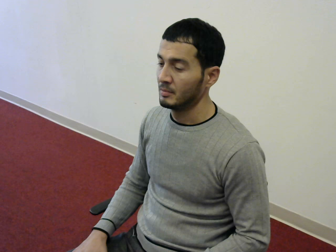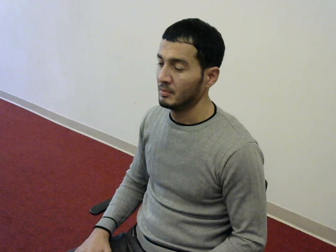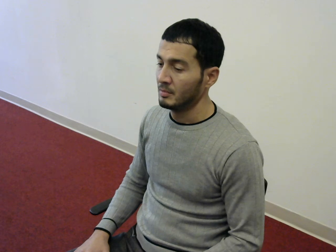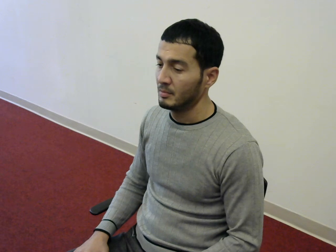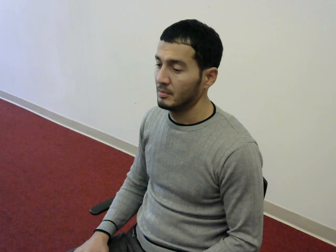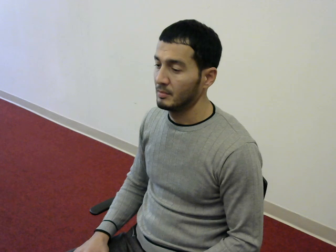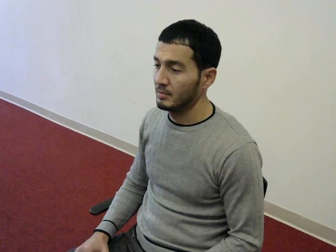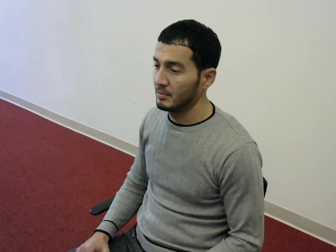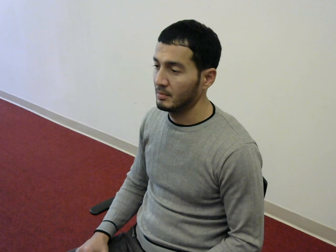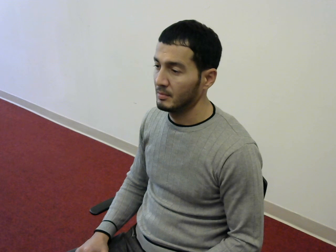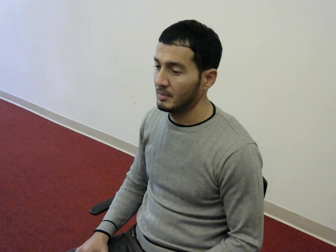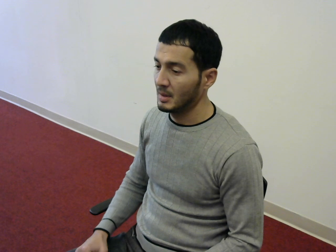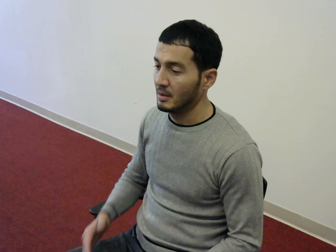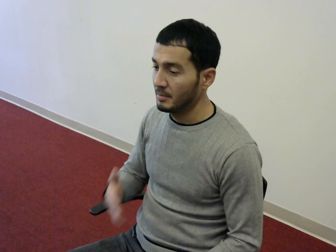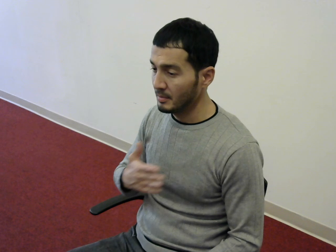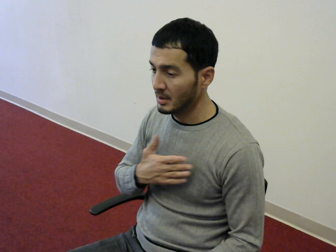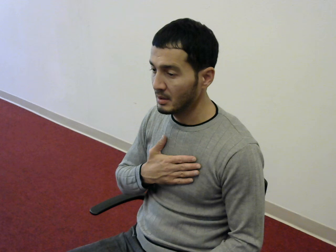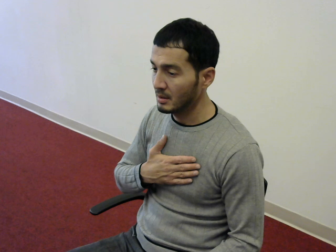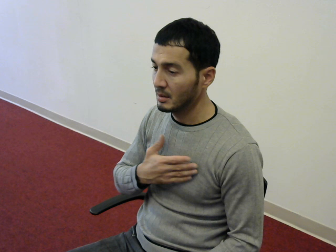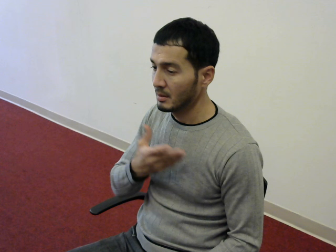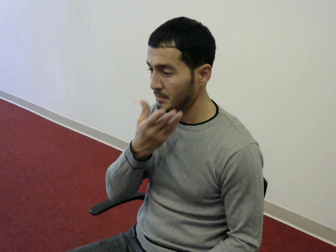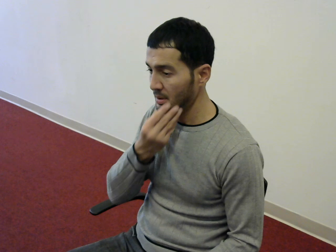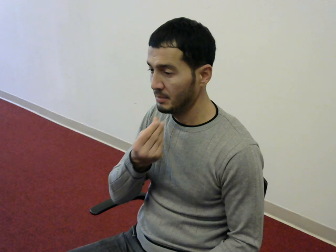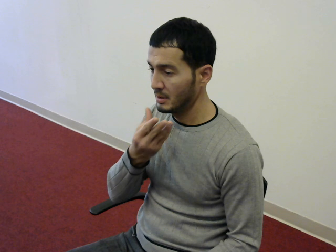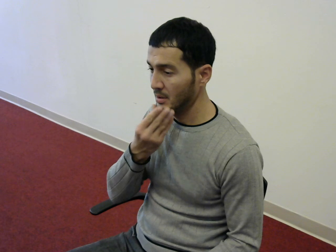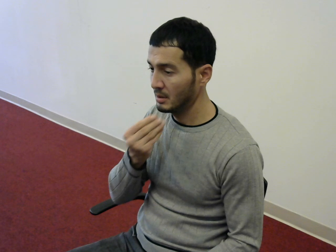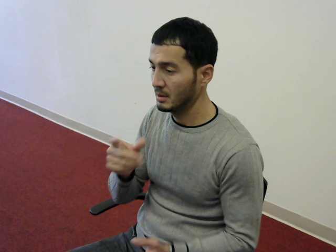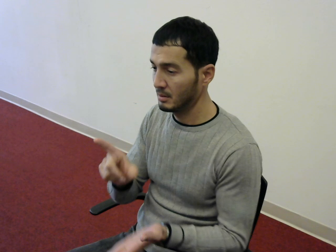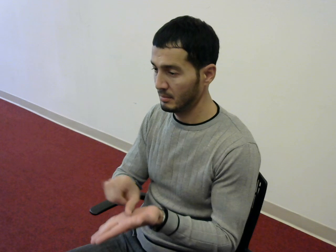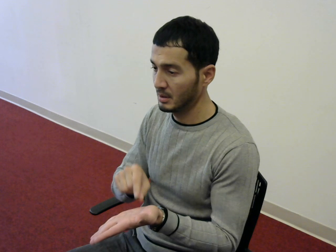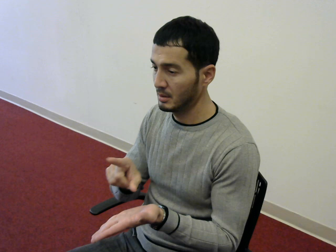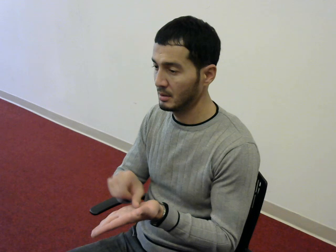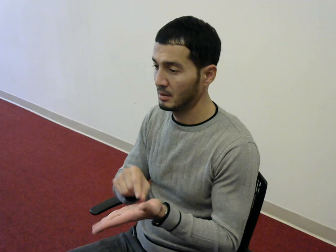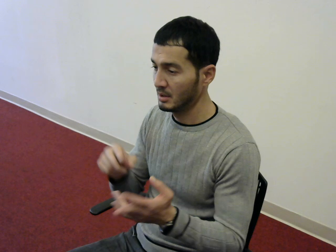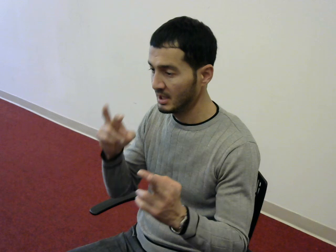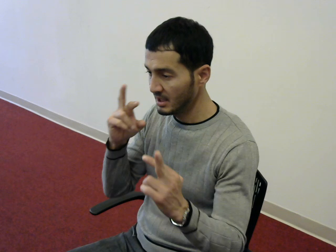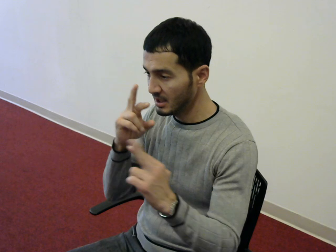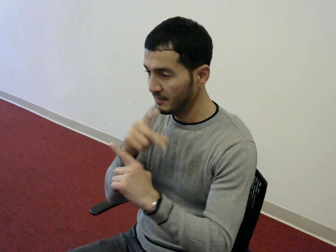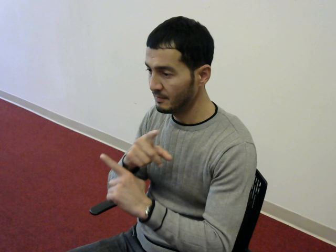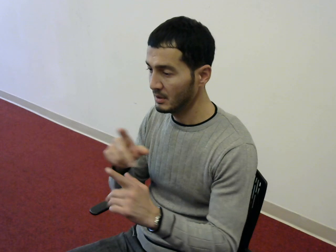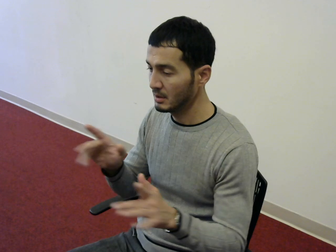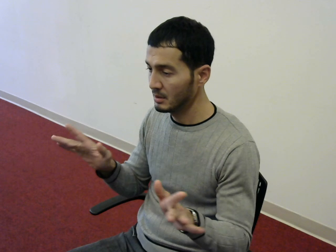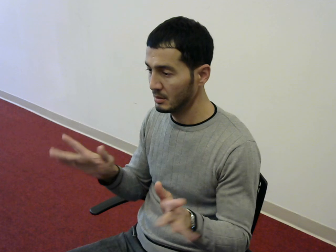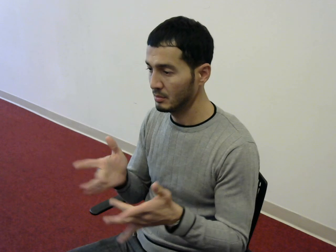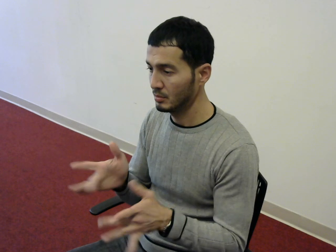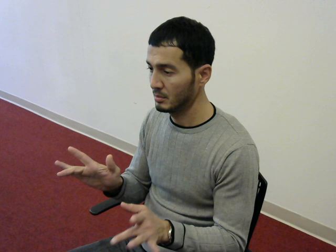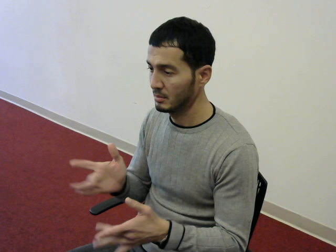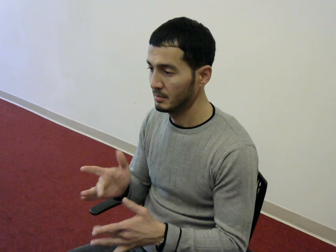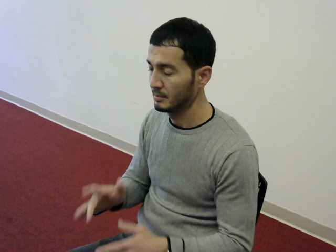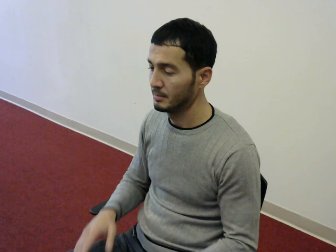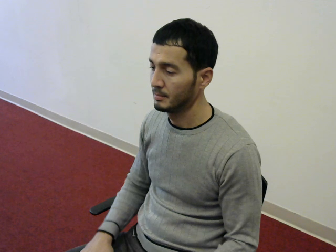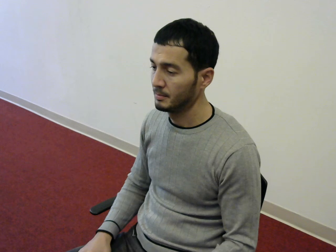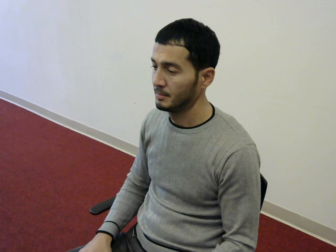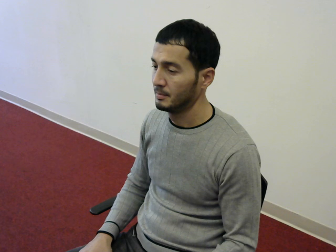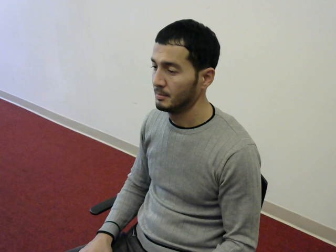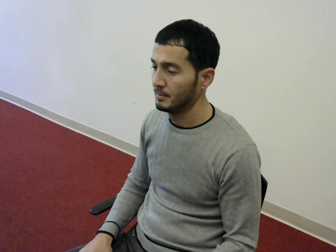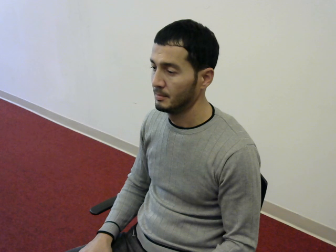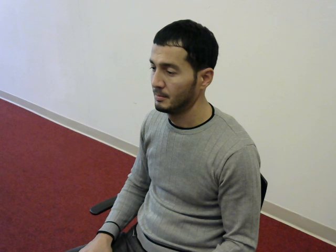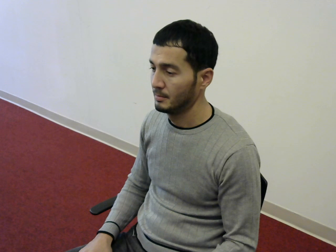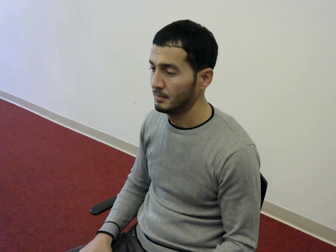Mənim babamın pensiyasını səhv hesablayıblar